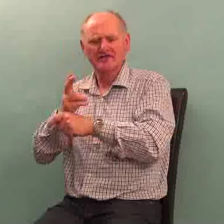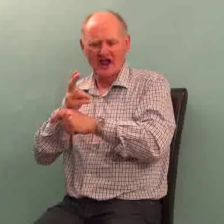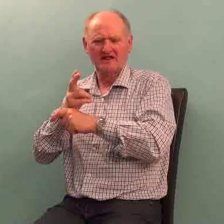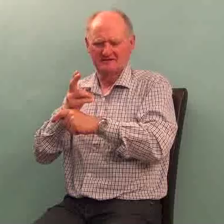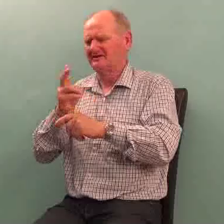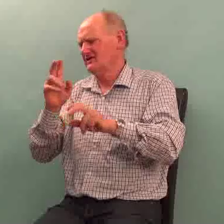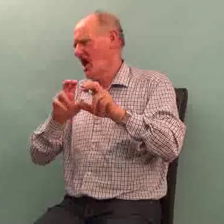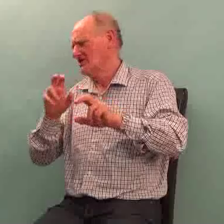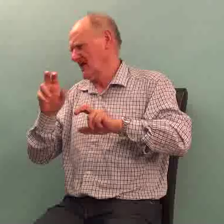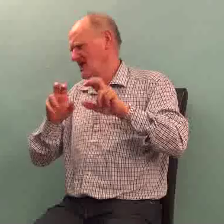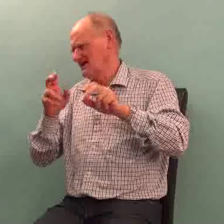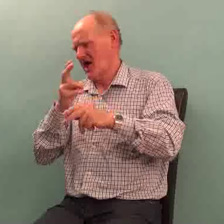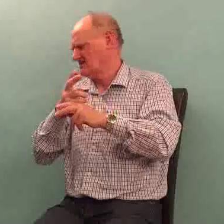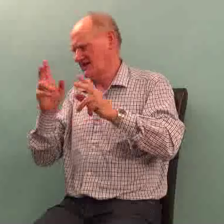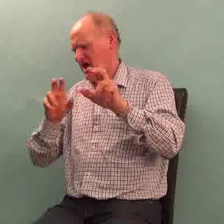Hotel.